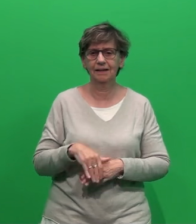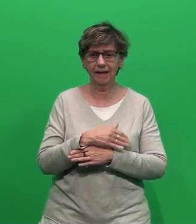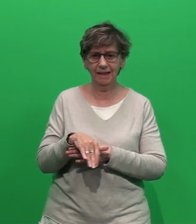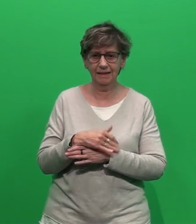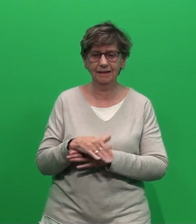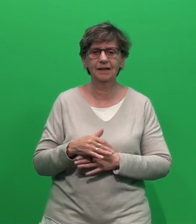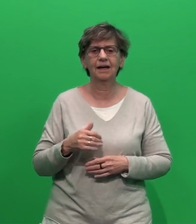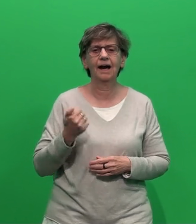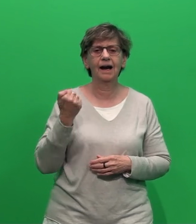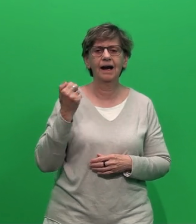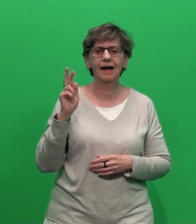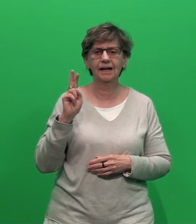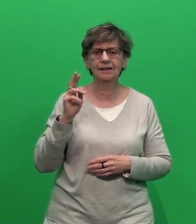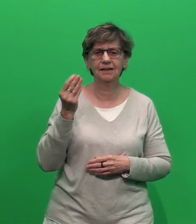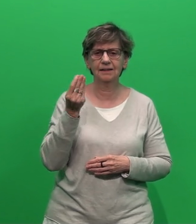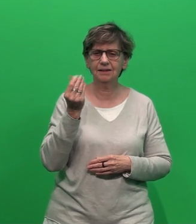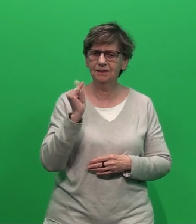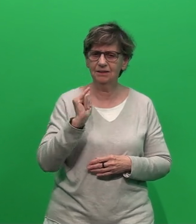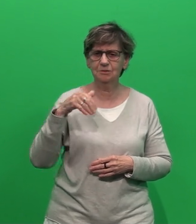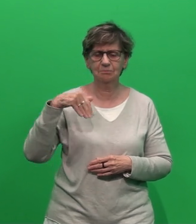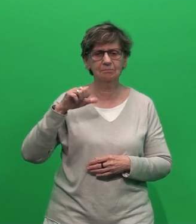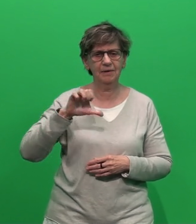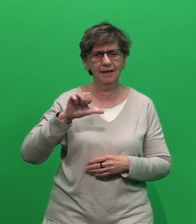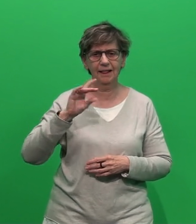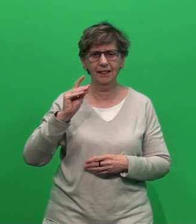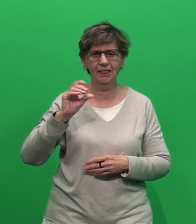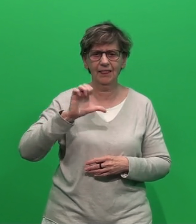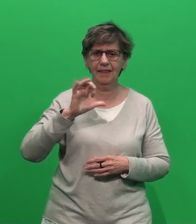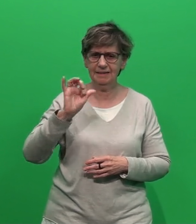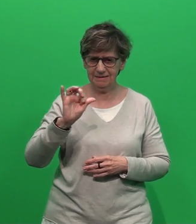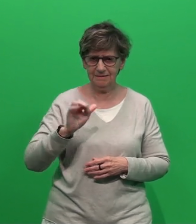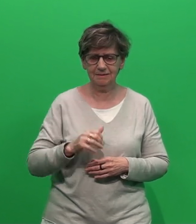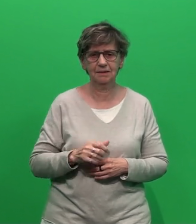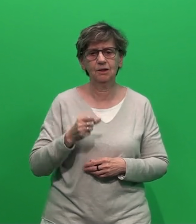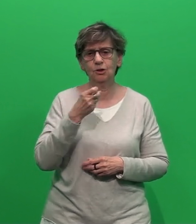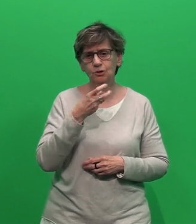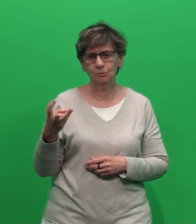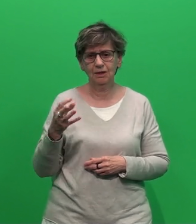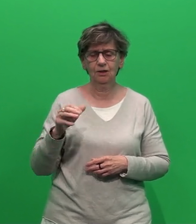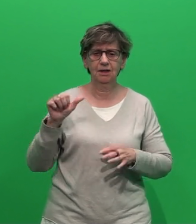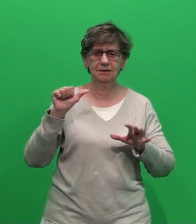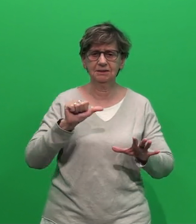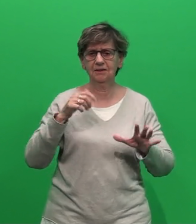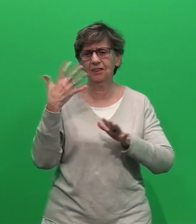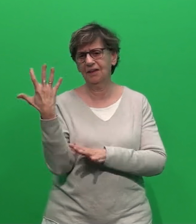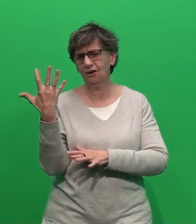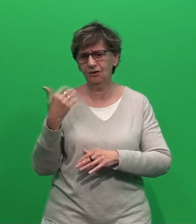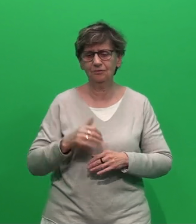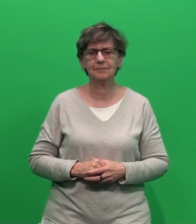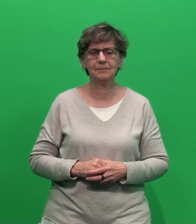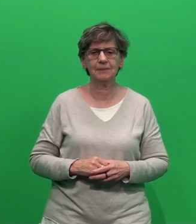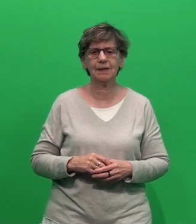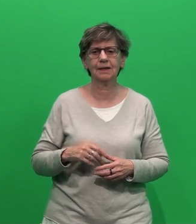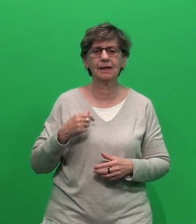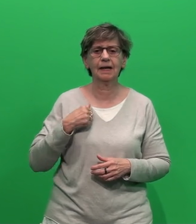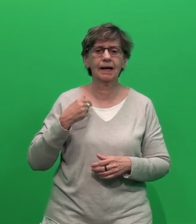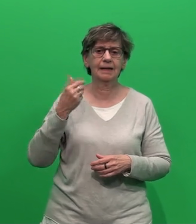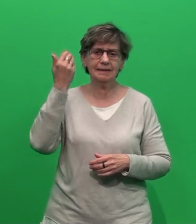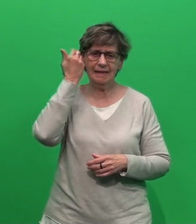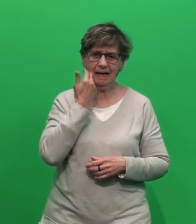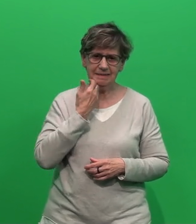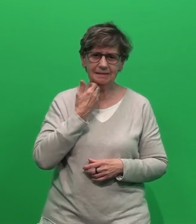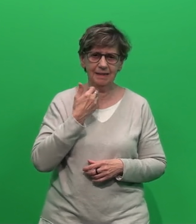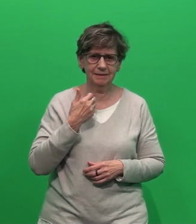Carrer Arquímedes número seixanta-cinc, de Terrassa.